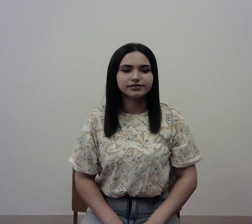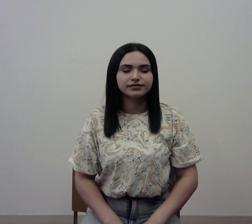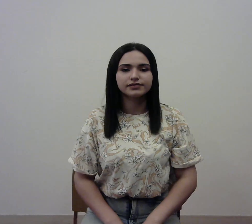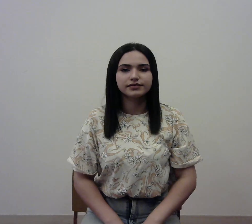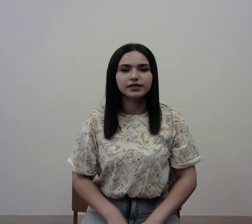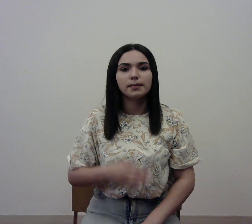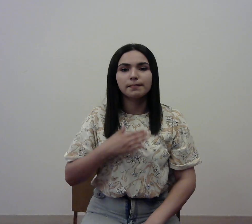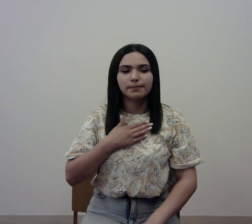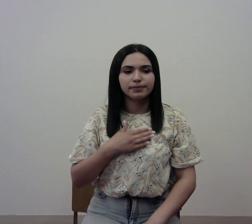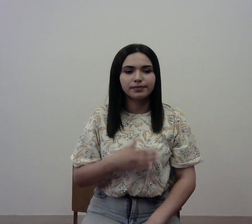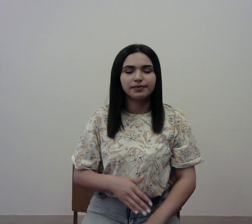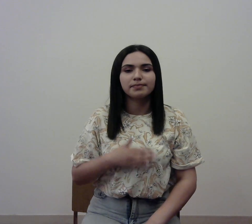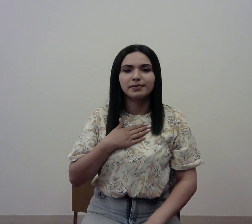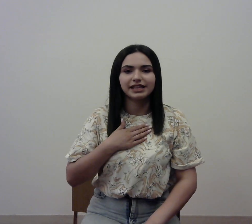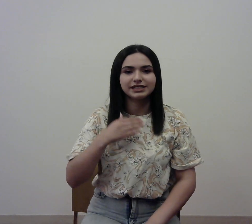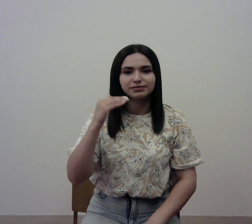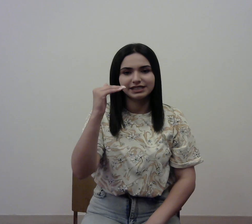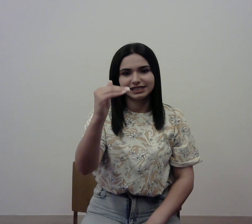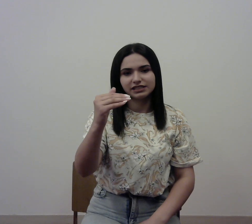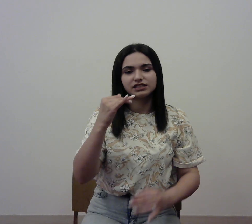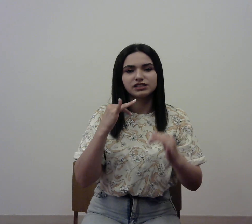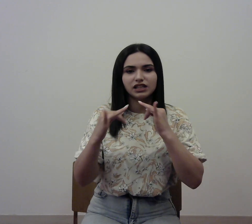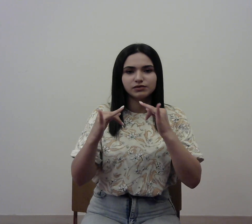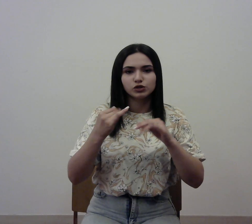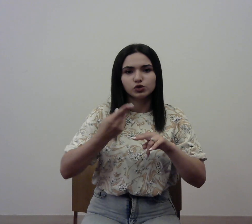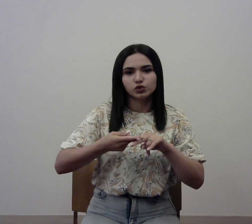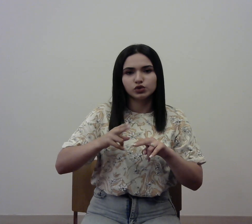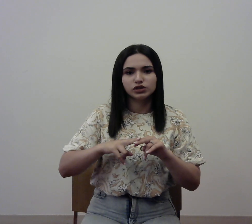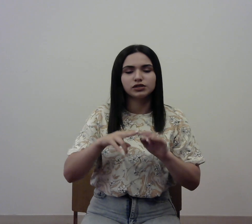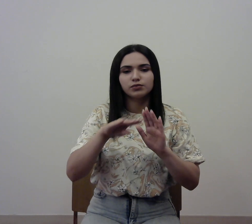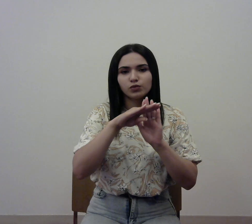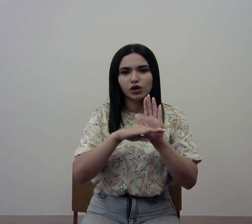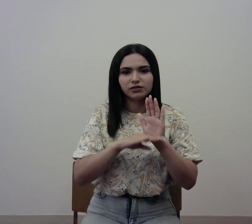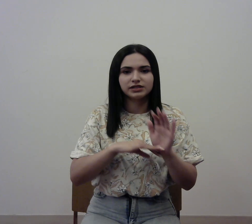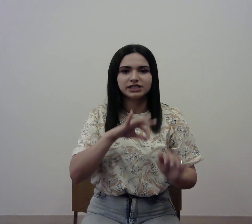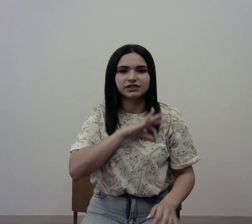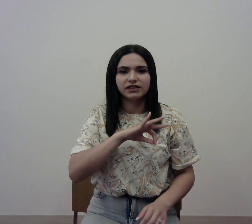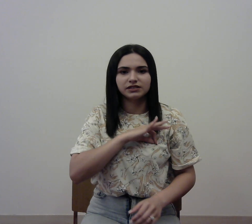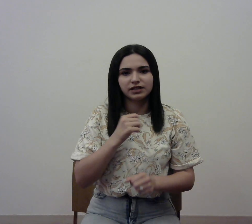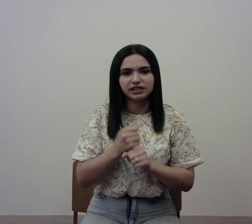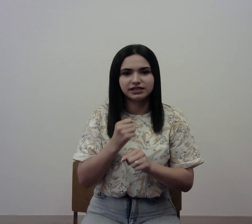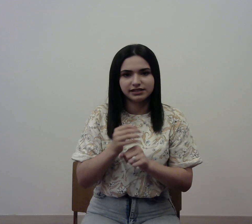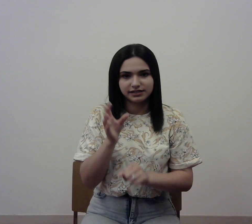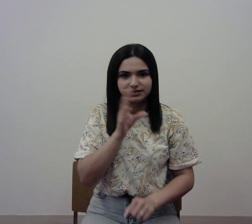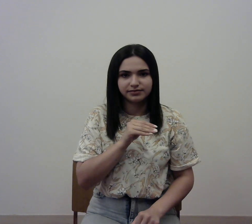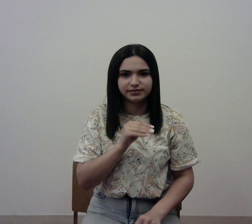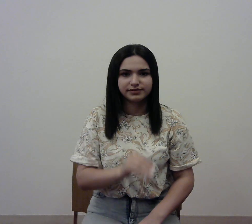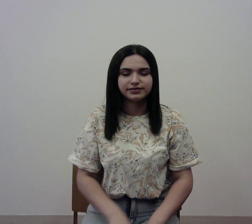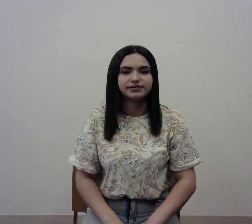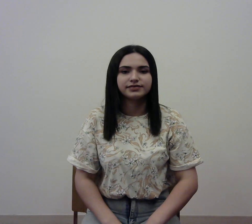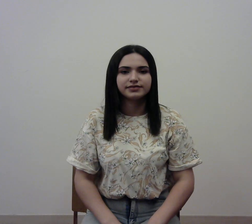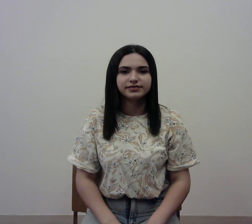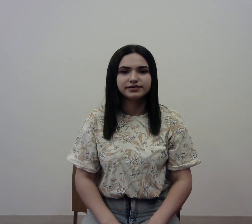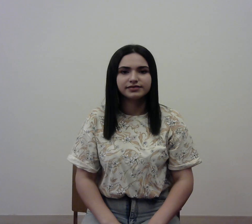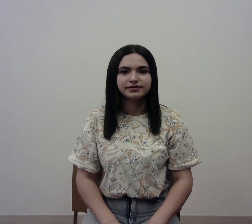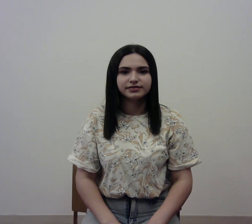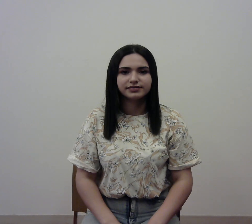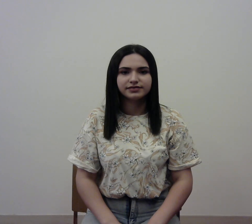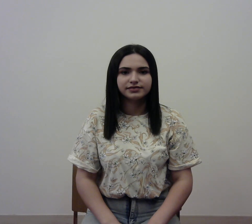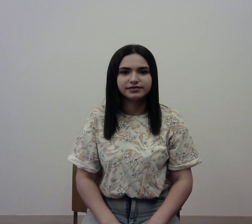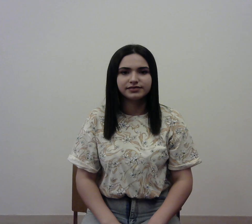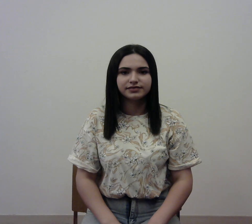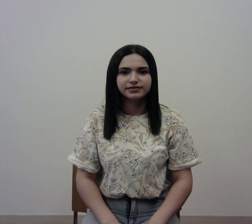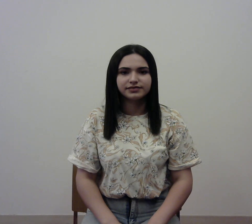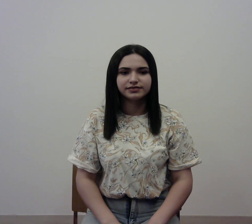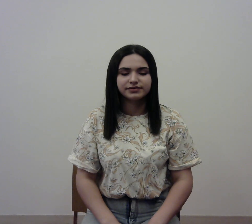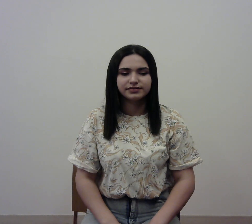Mən sizinlə danışmaq üçün proqramdan istifadə edə bilərəm